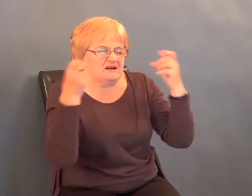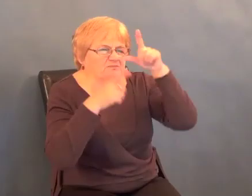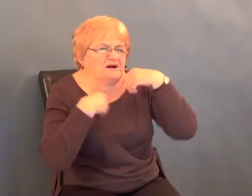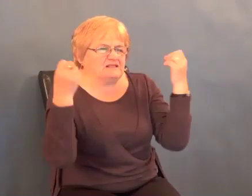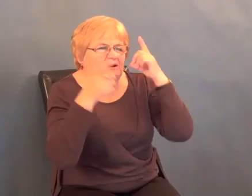Idę do kina.